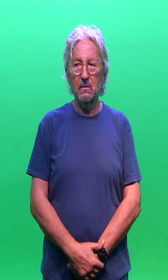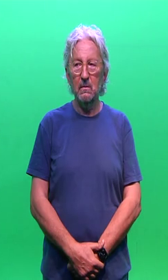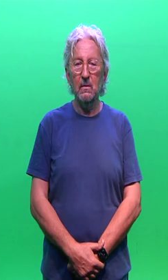Sí, sí.